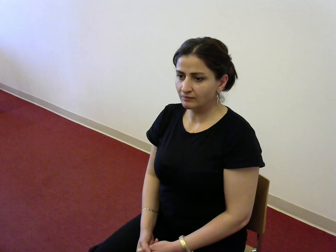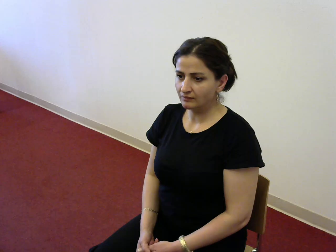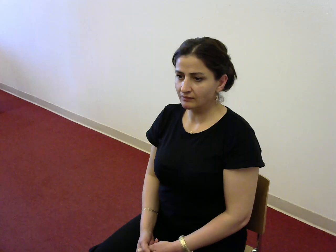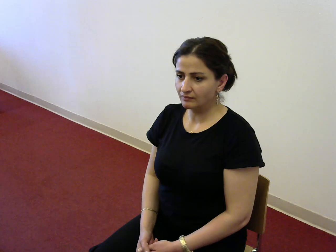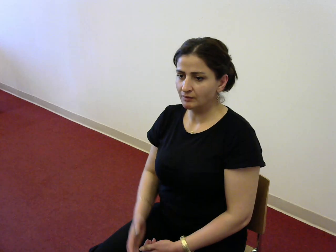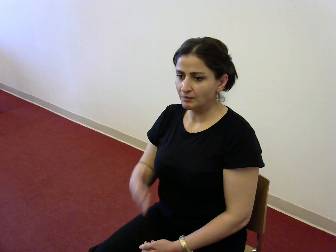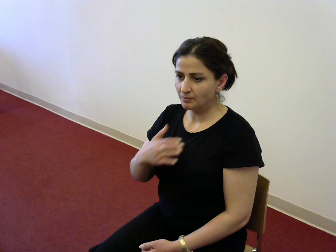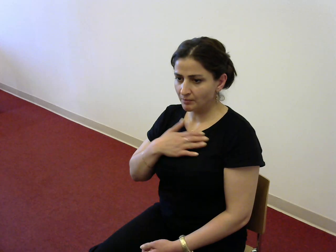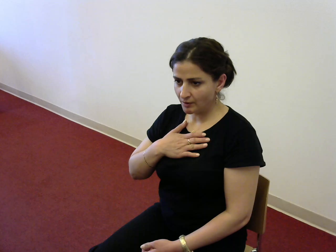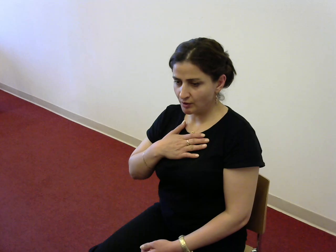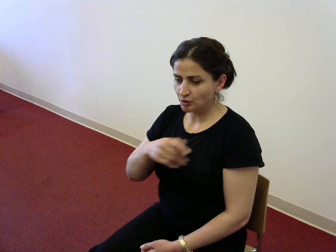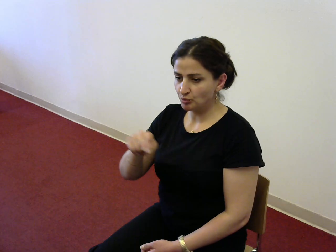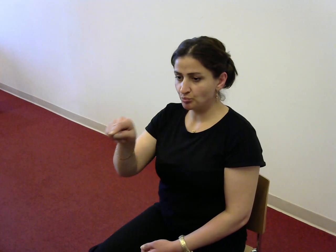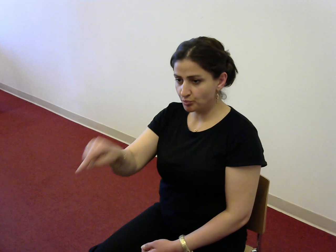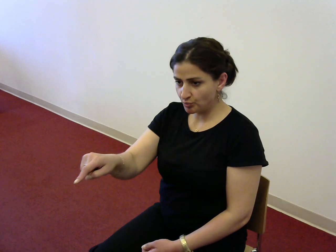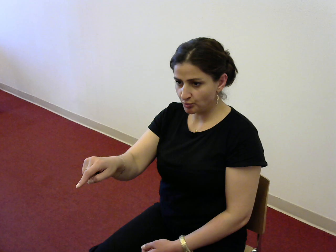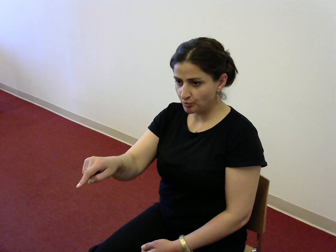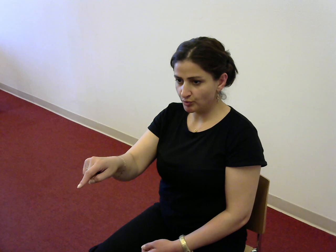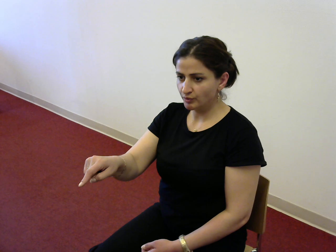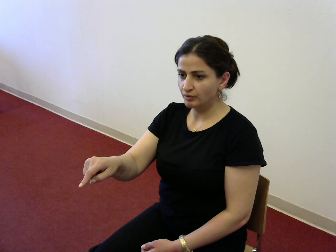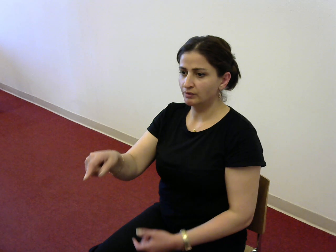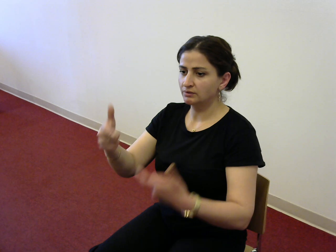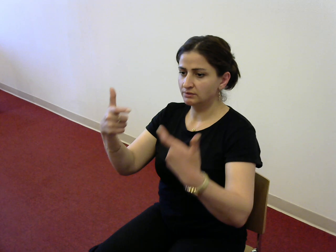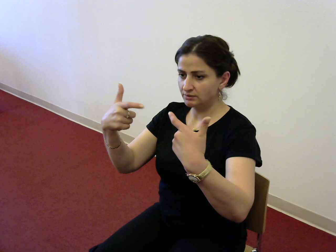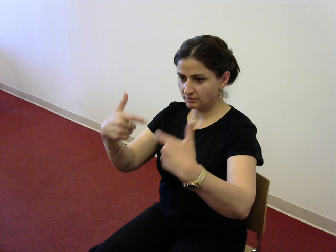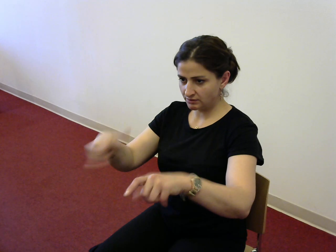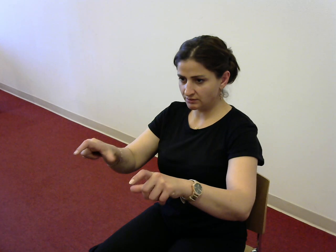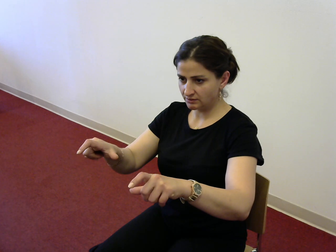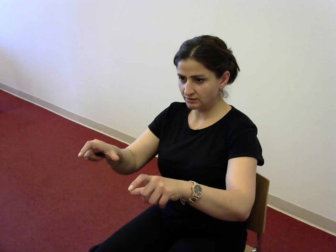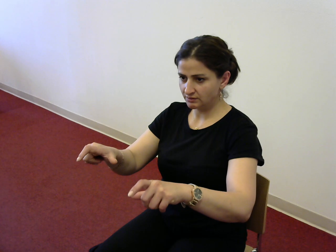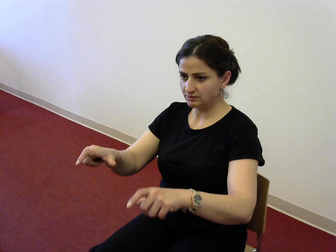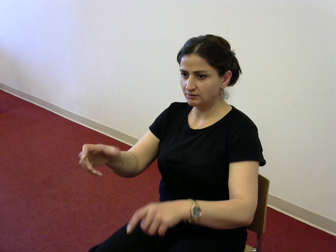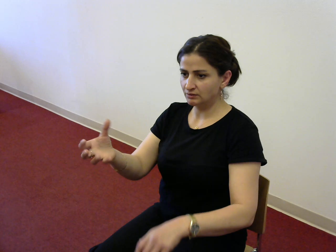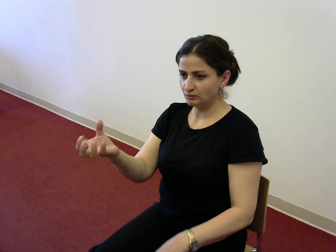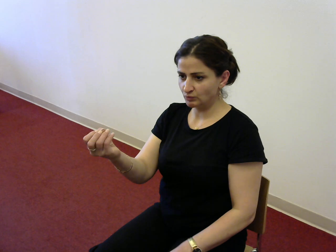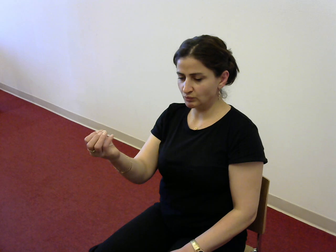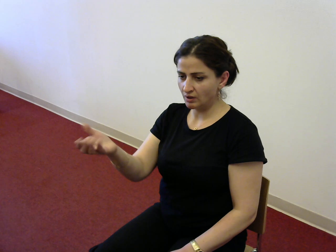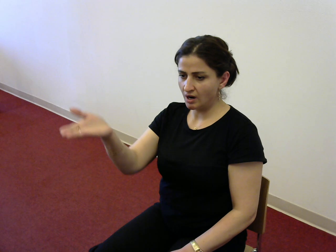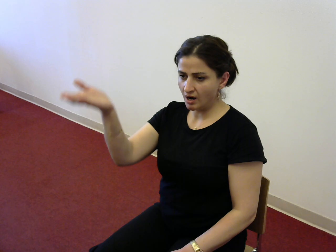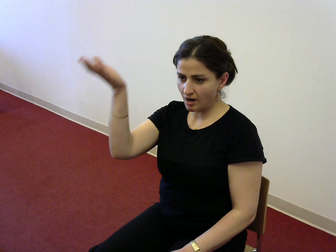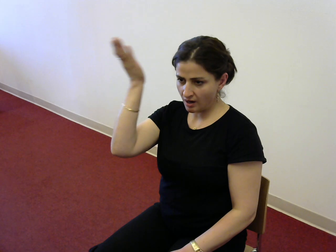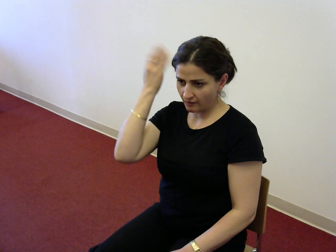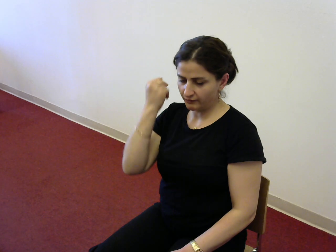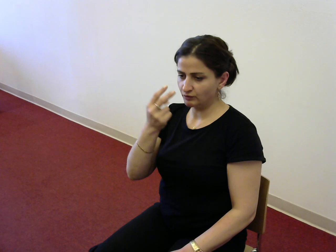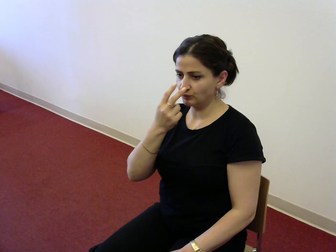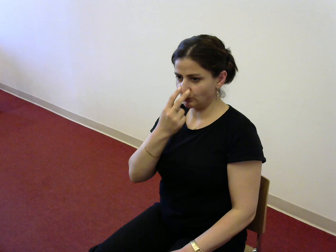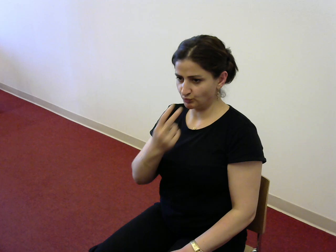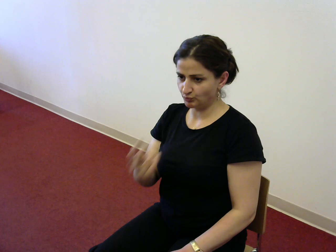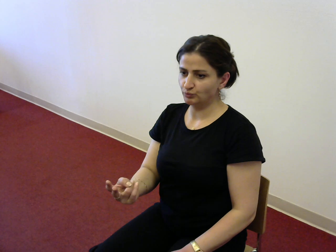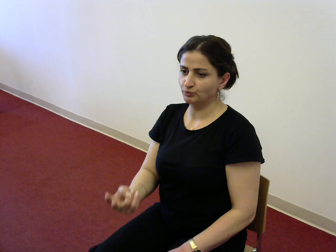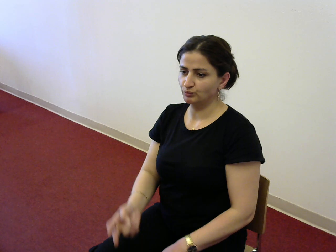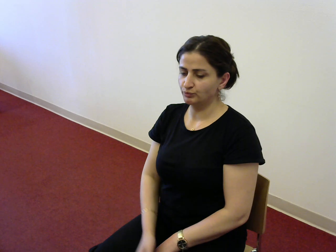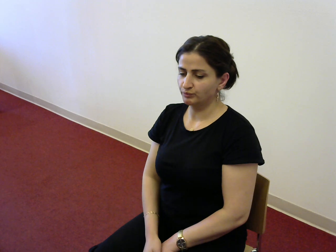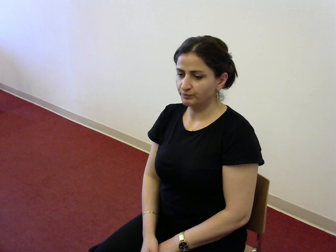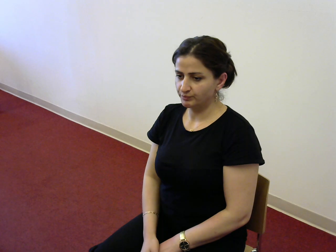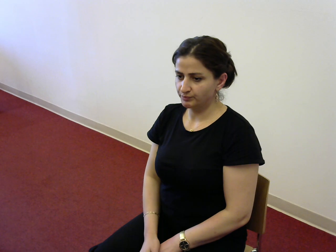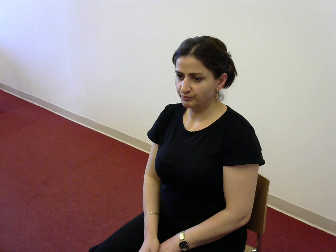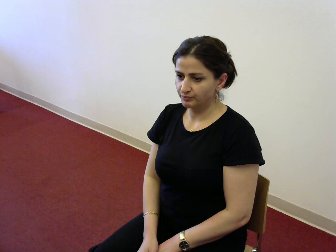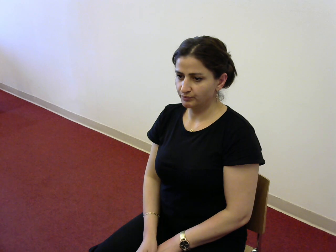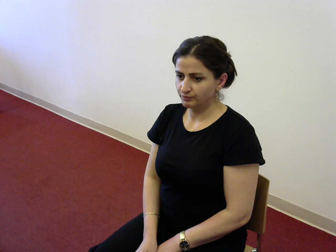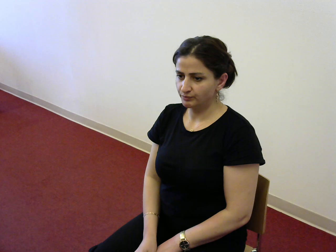Mən bu videonu daha əvvəl görmüşəm